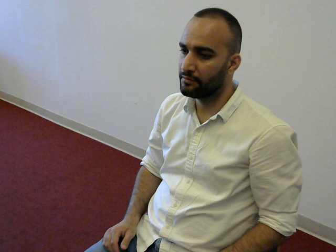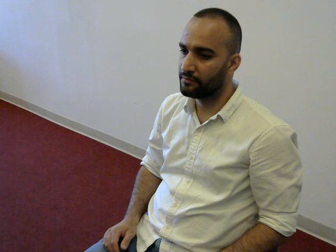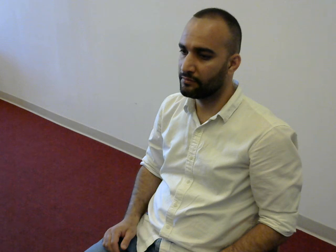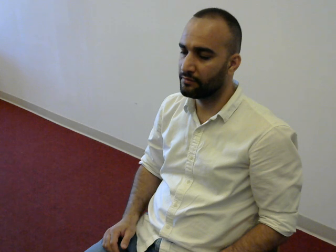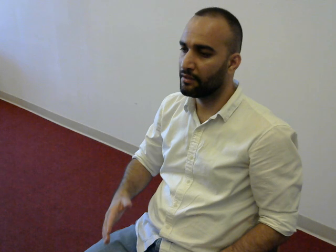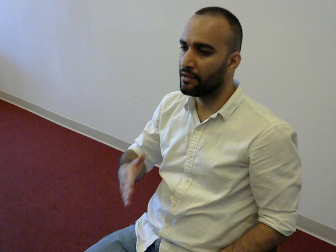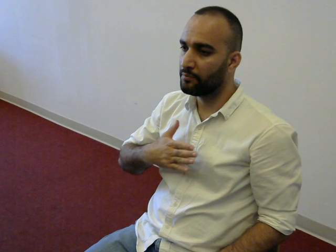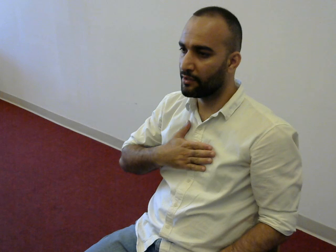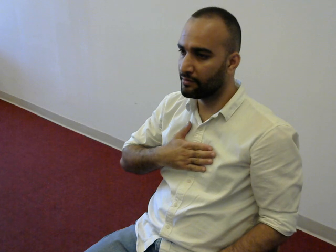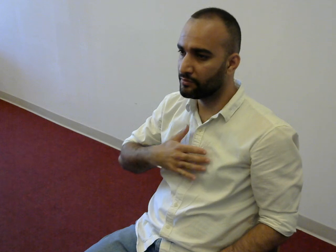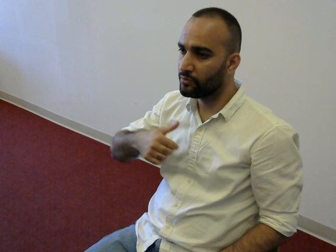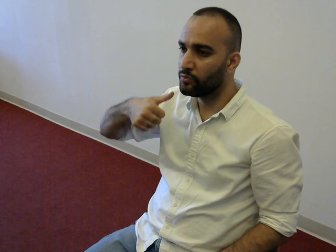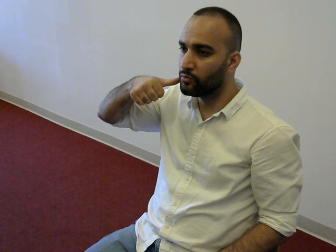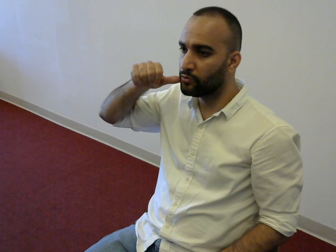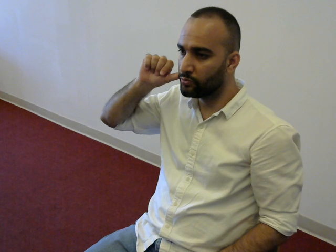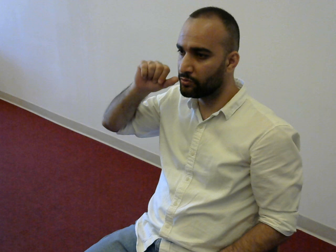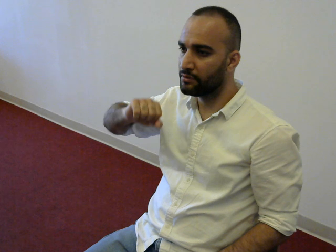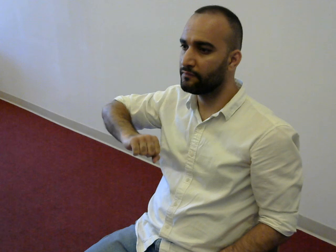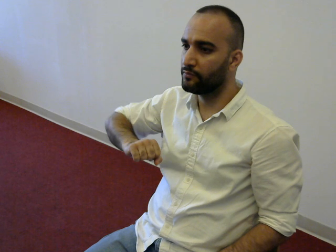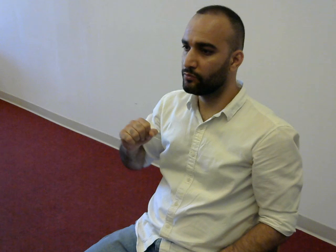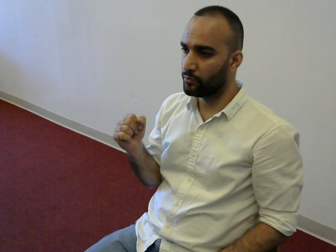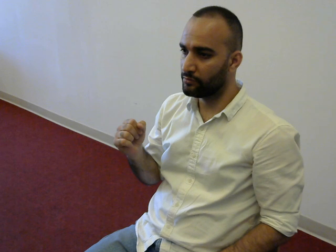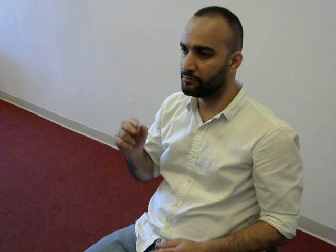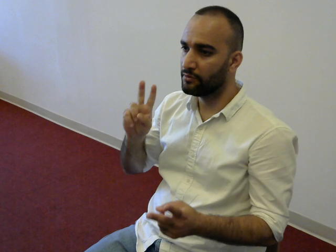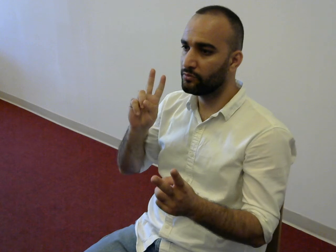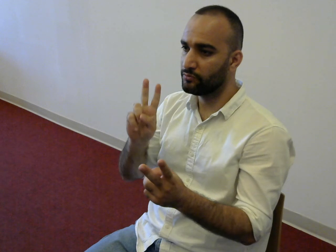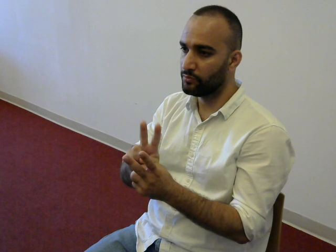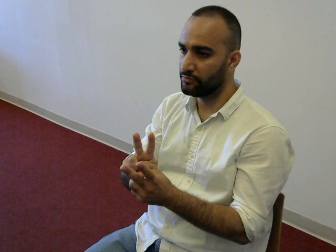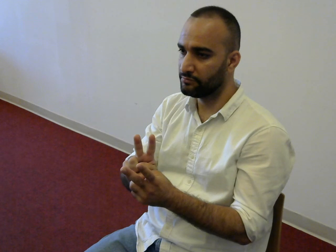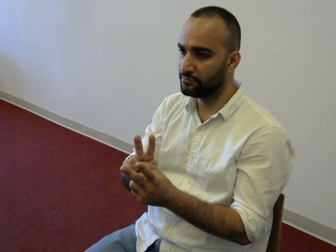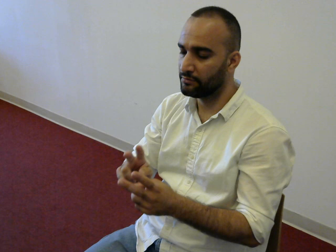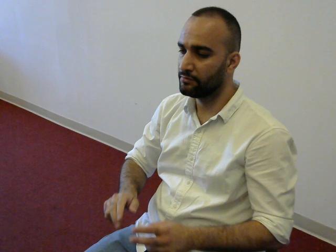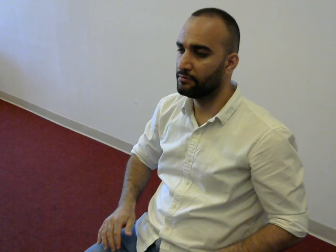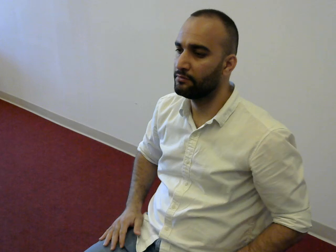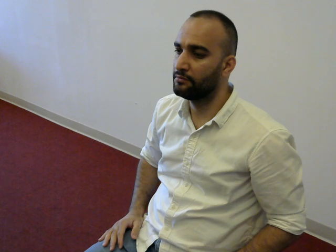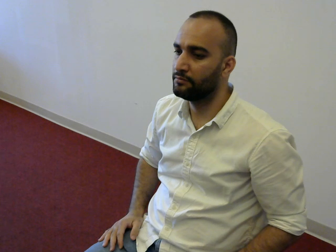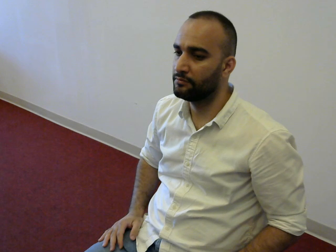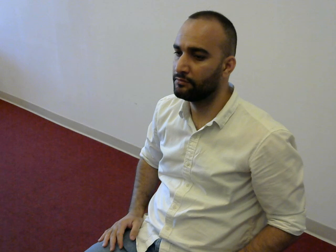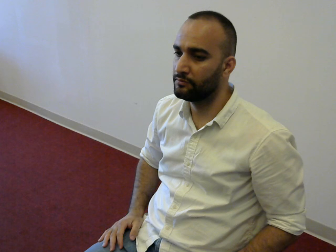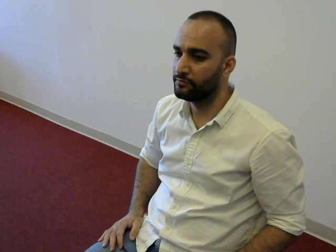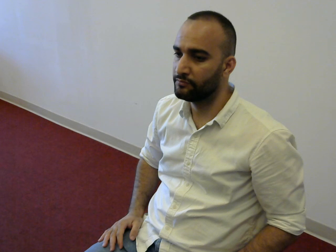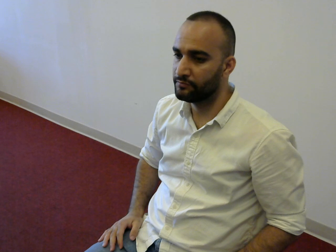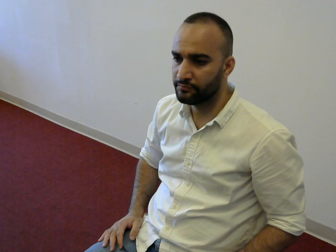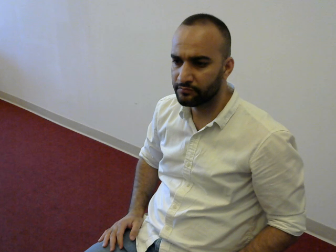Mən dünən dostlarımla görüşmüşdüm